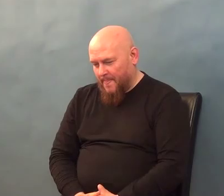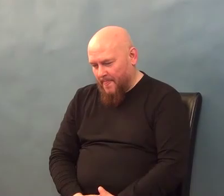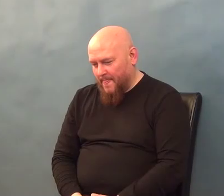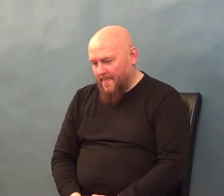Poczekaj.